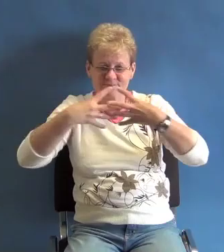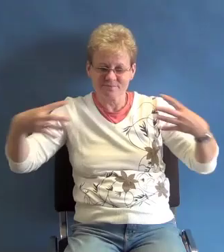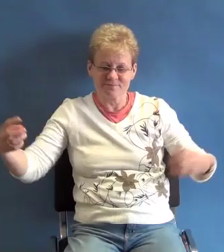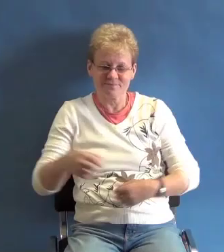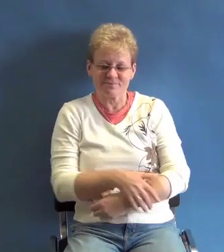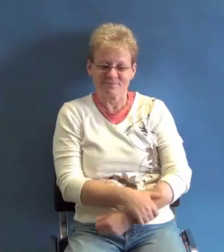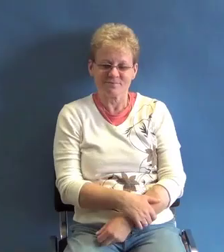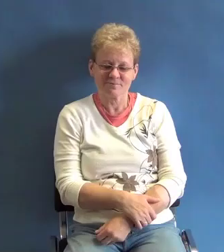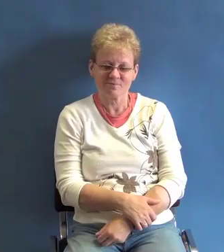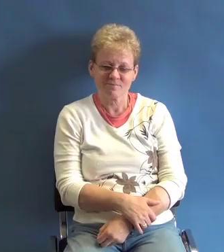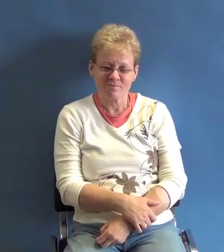Płot.